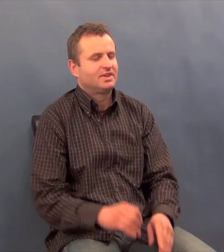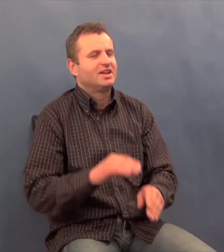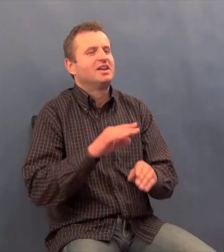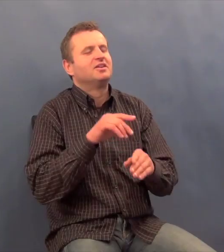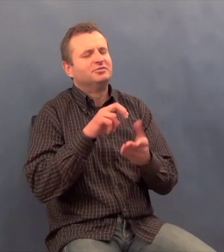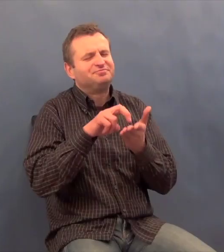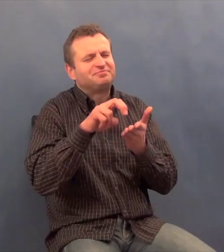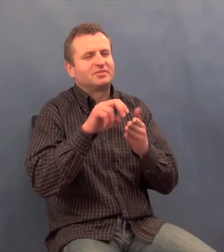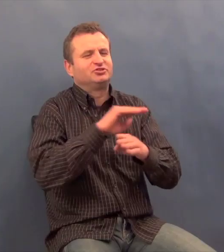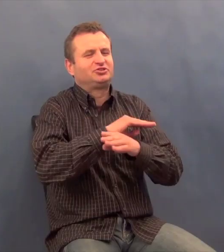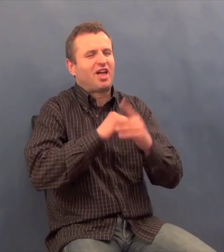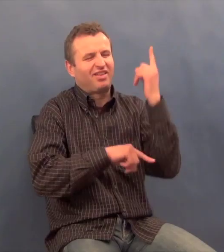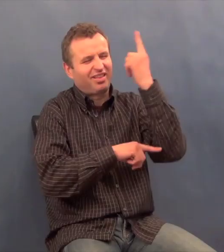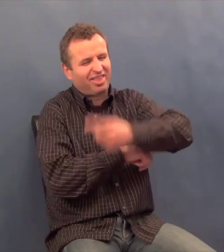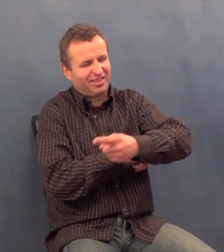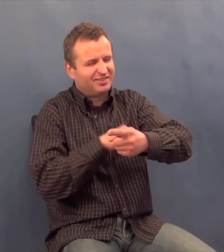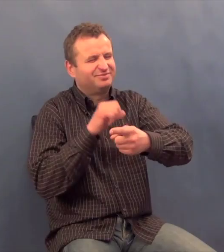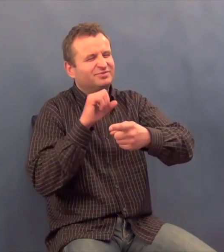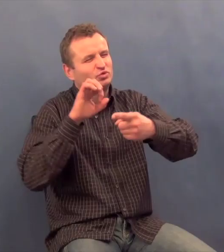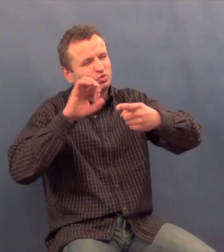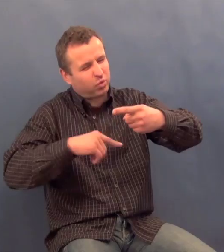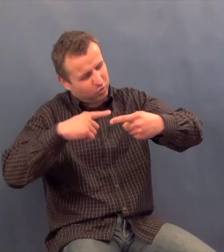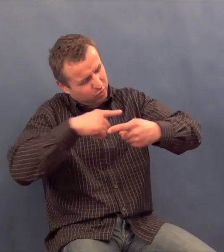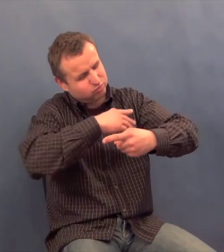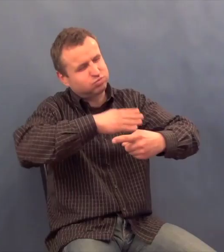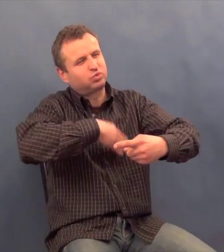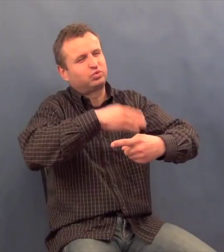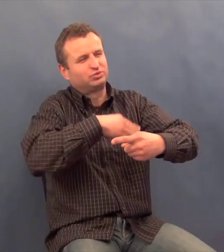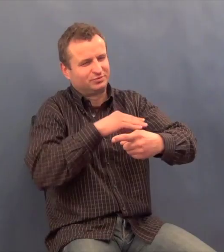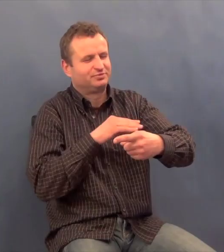Idą, znajdują na drodze suche drzewo, puste w środku.